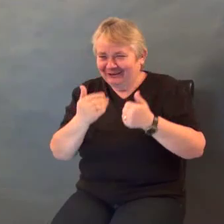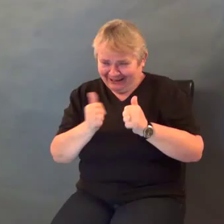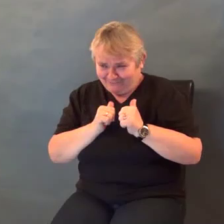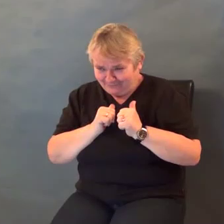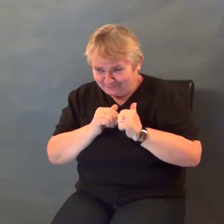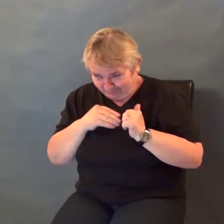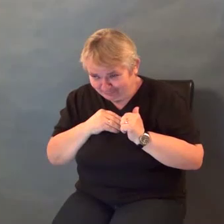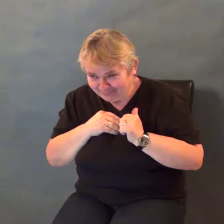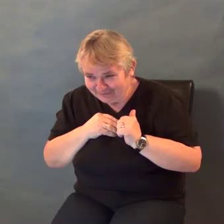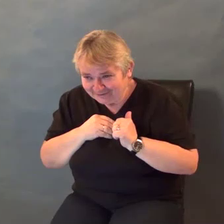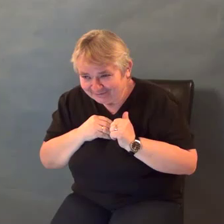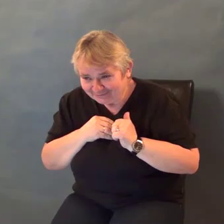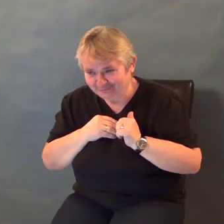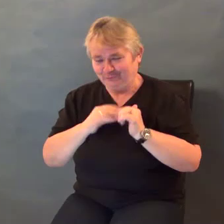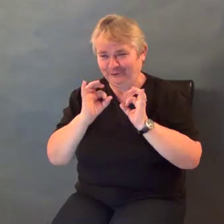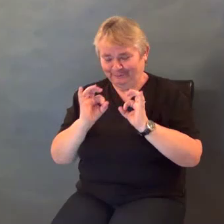Mogłabyś mi pomóc?